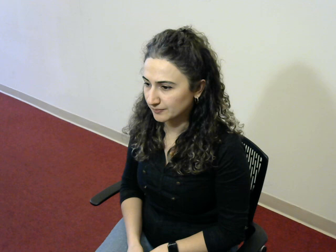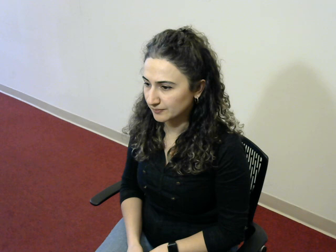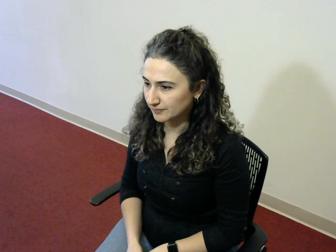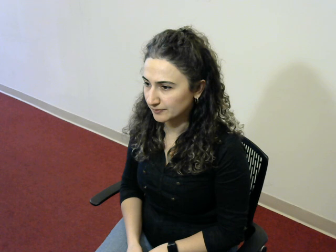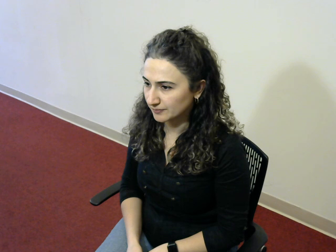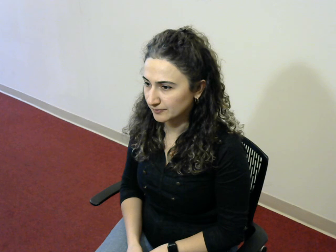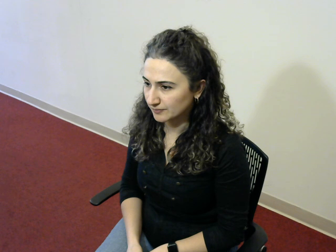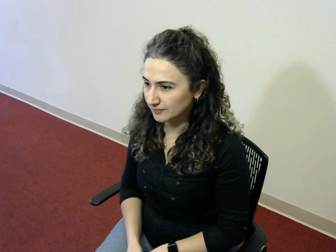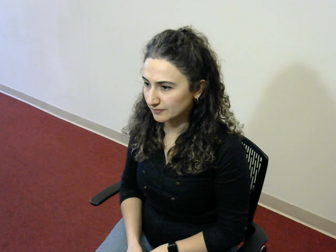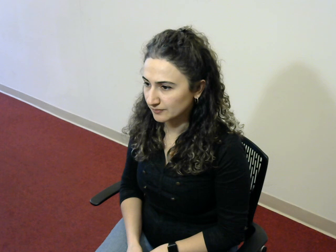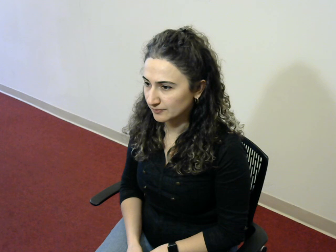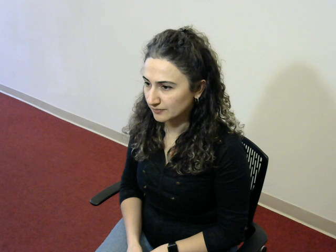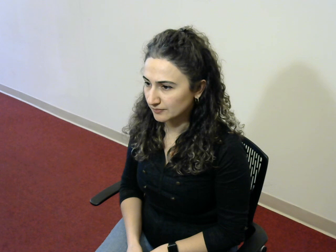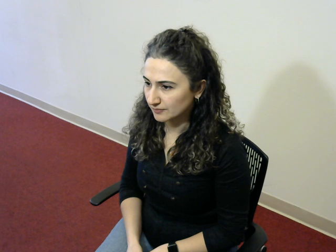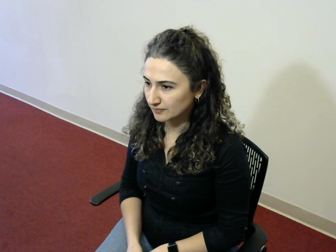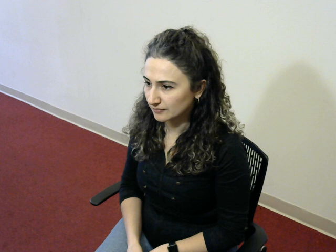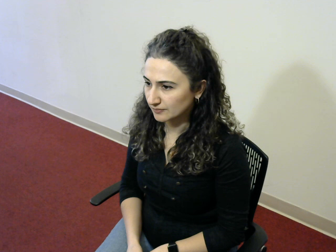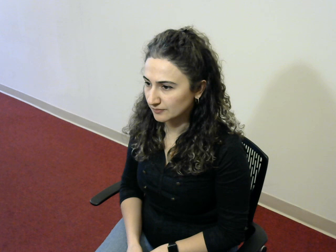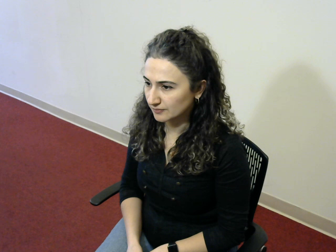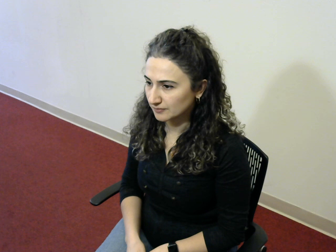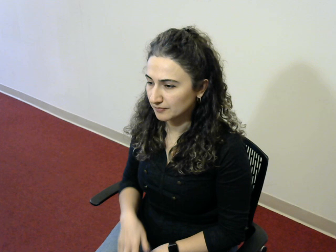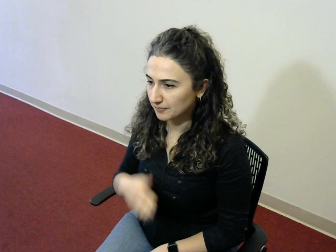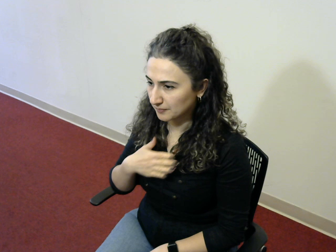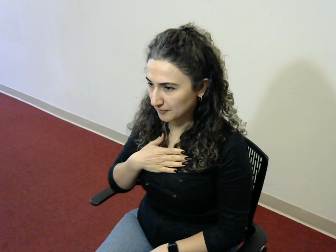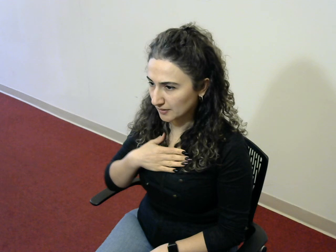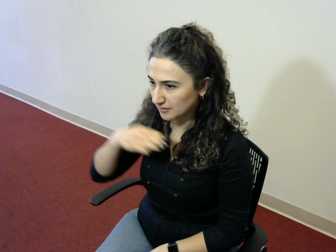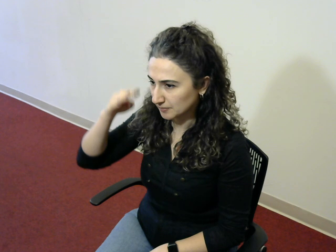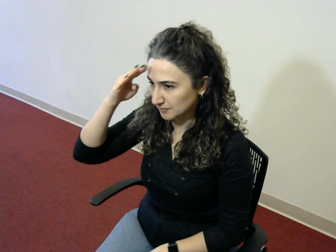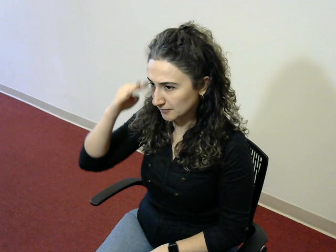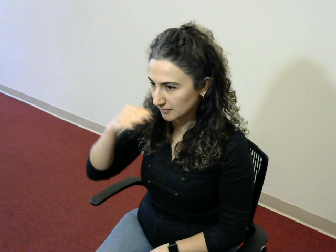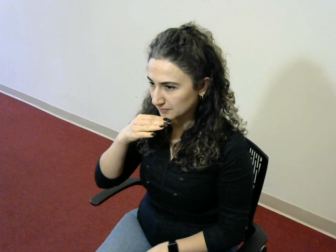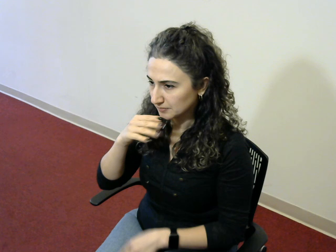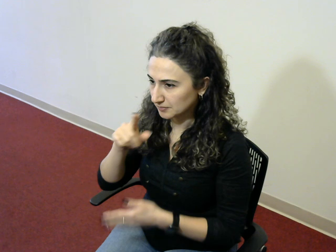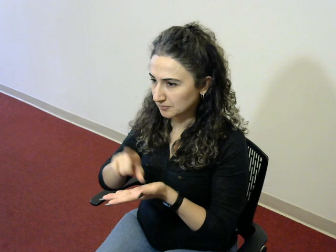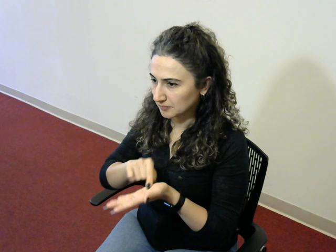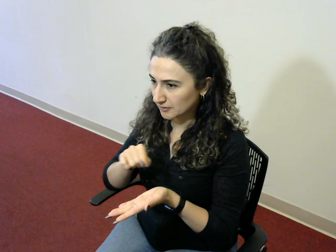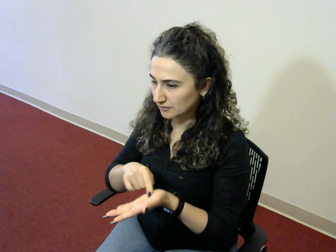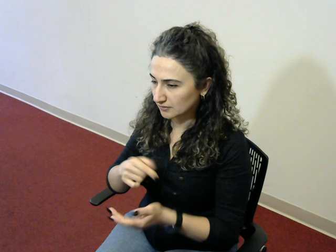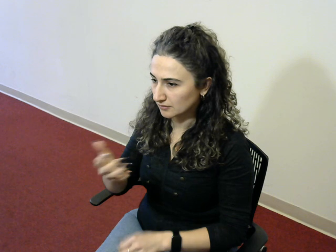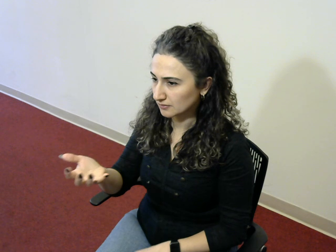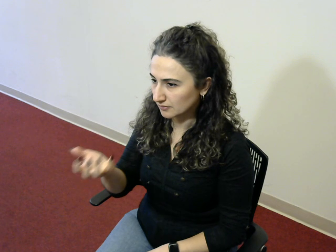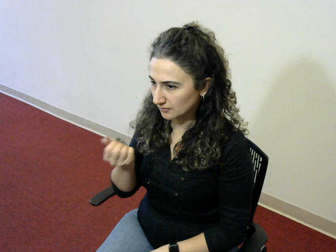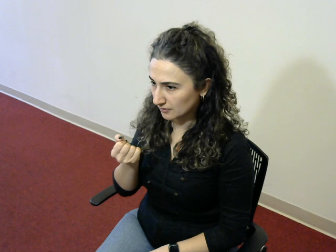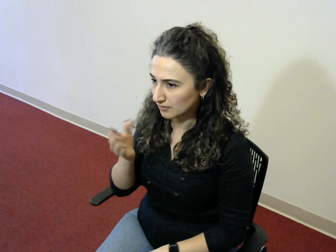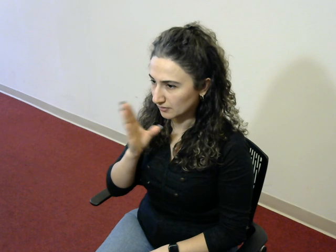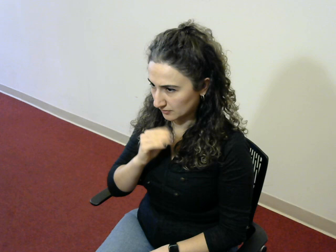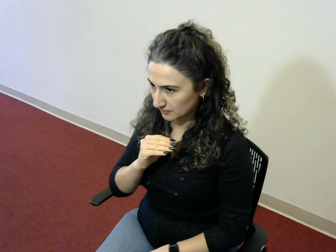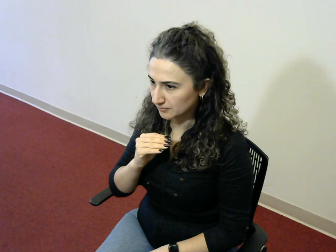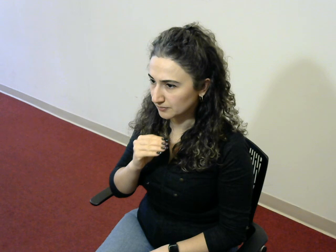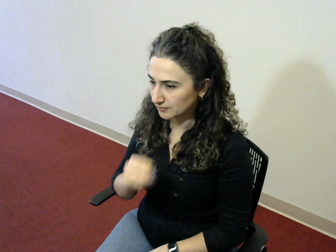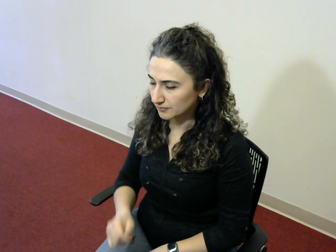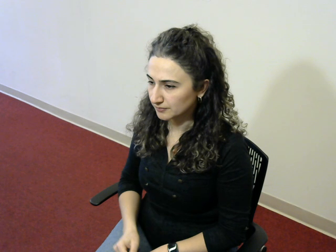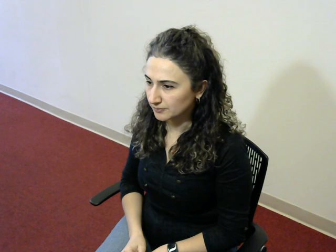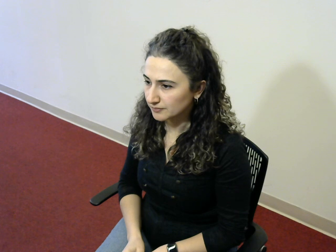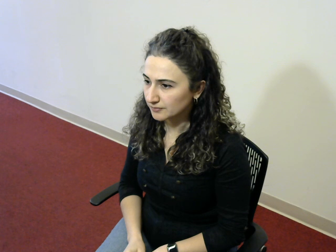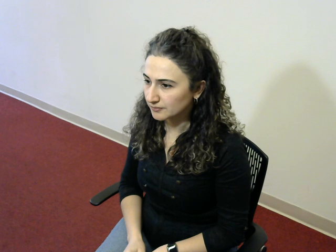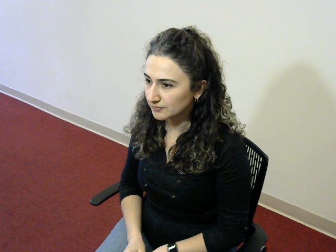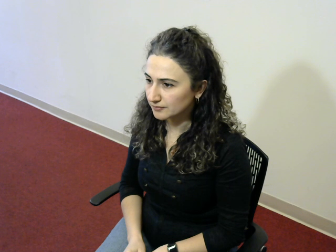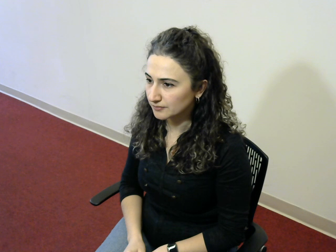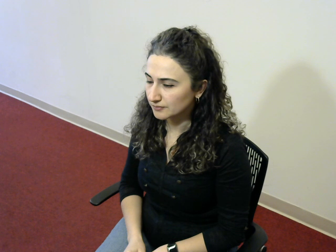Mən atamın pensiyasını ala bilərəm?